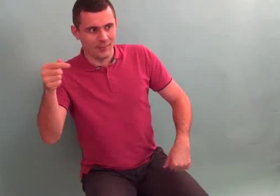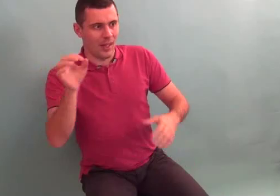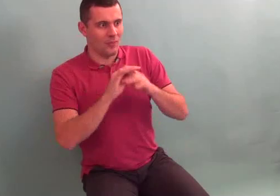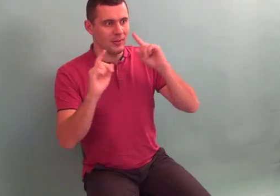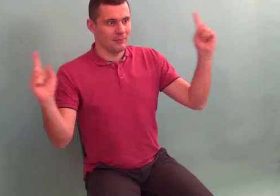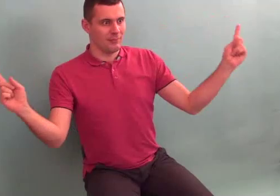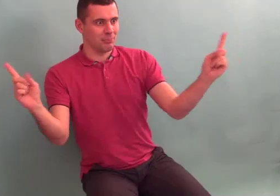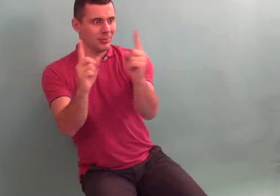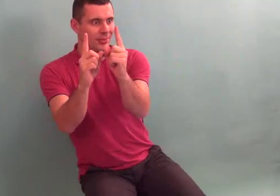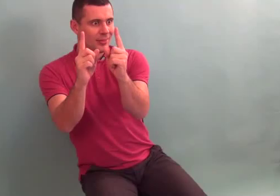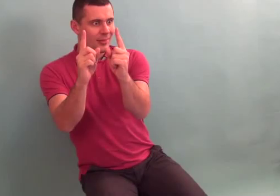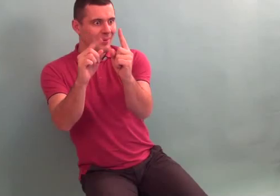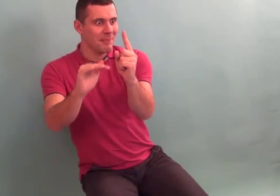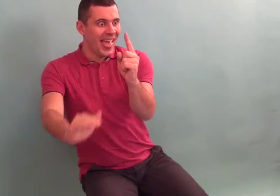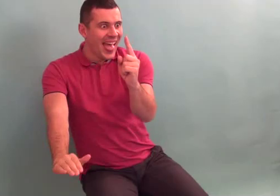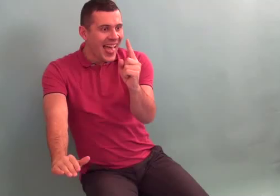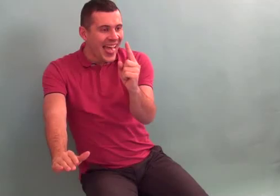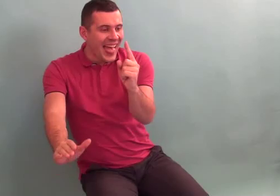Akurat spotykają się - Charlie i mały chłopiec.